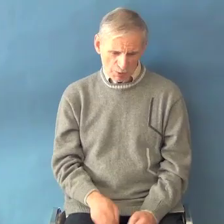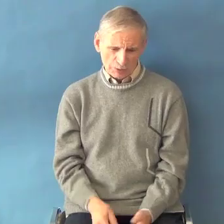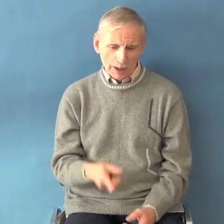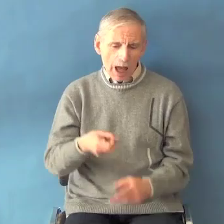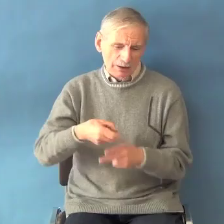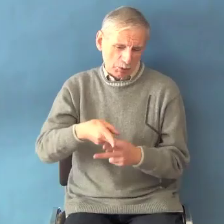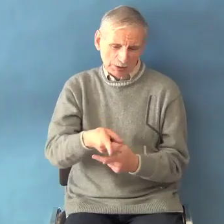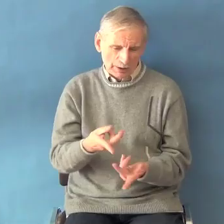To słońce.